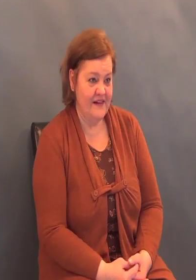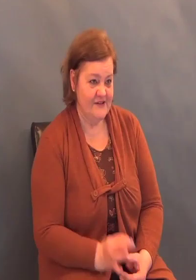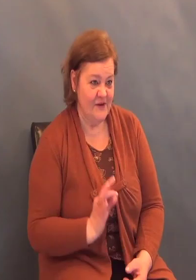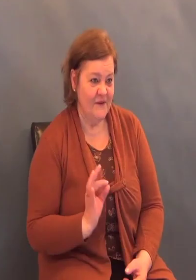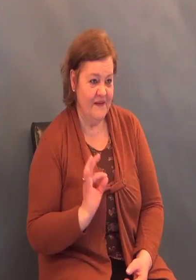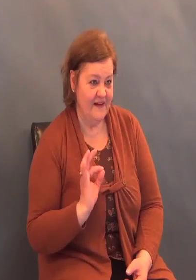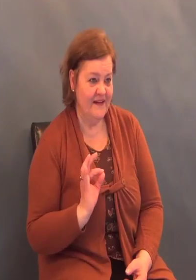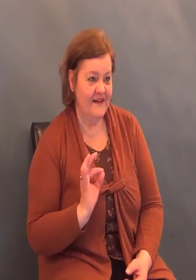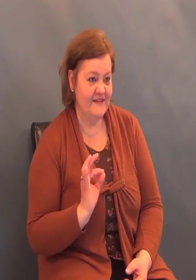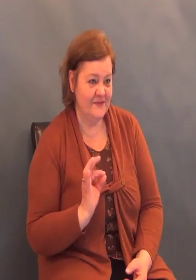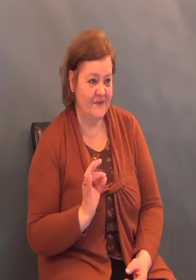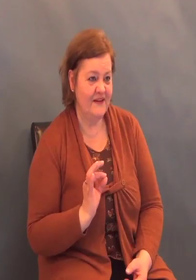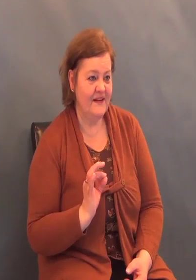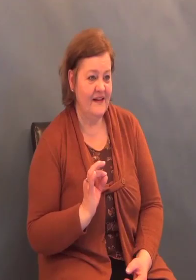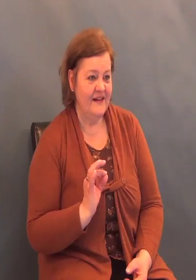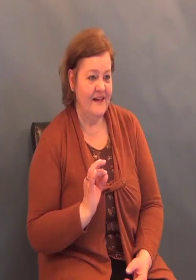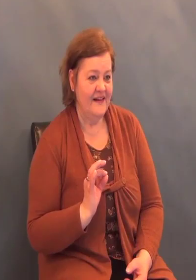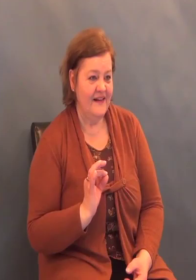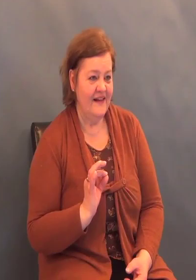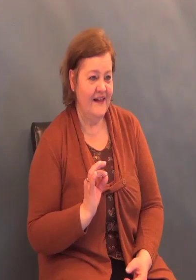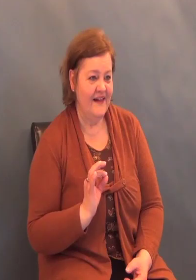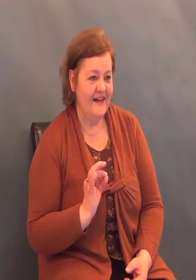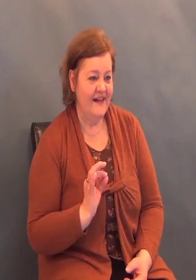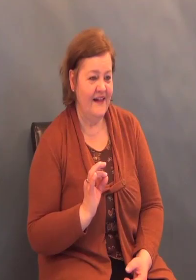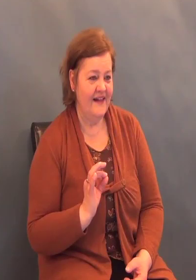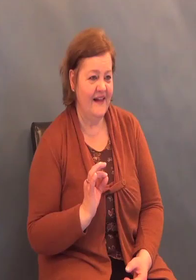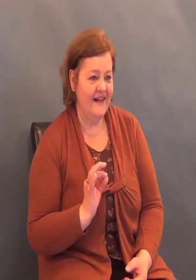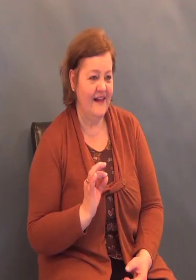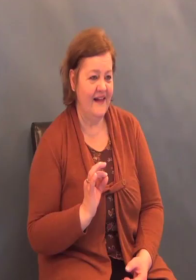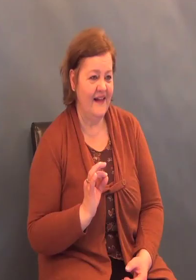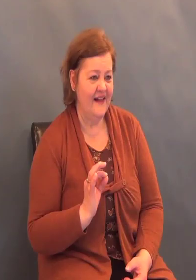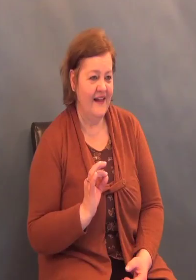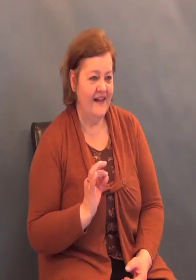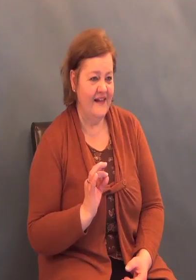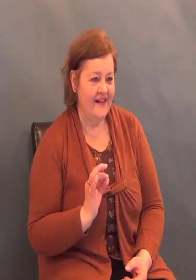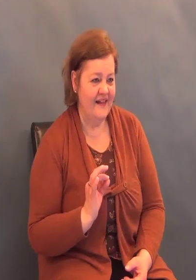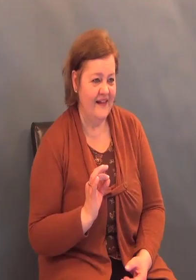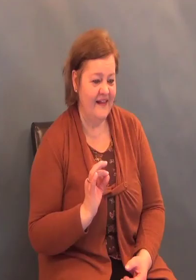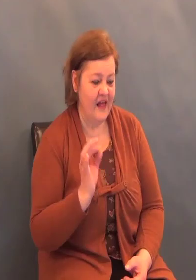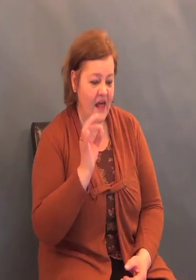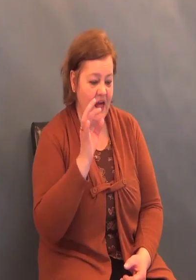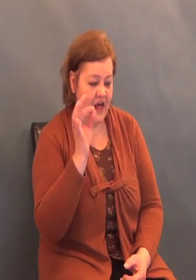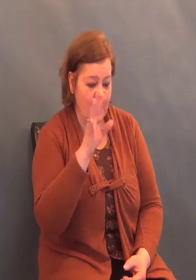Środa... środa...